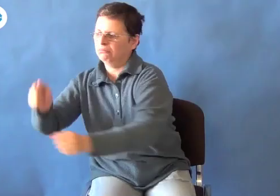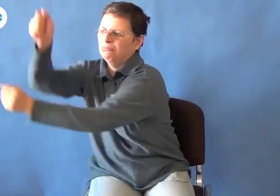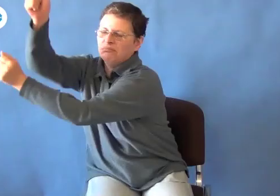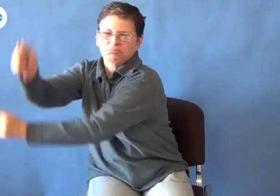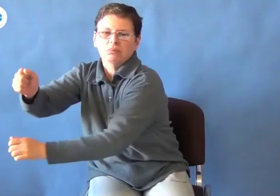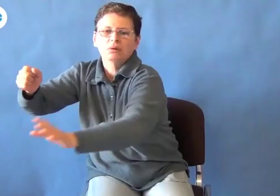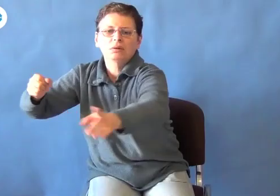Dlatego postawili znak.